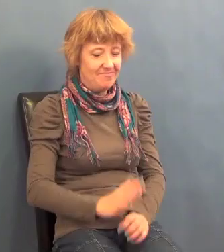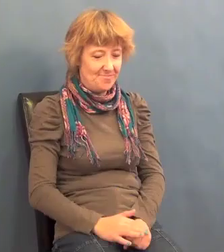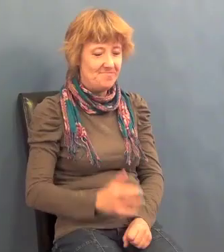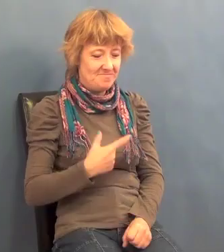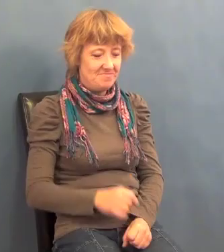Aha.